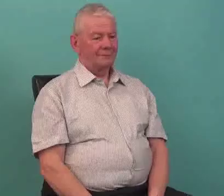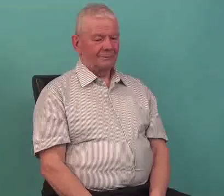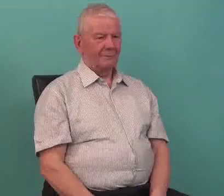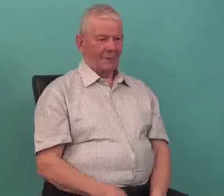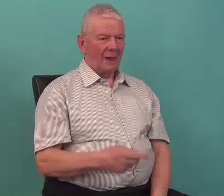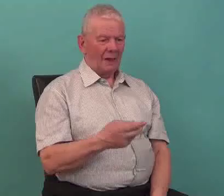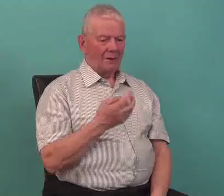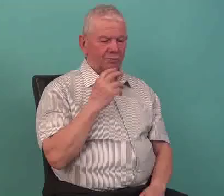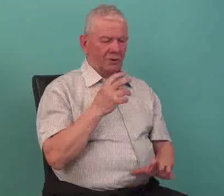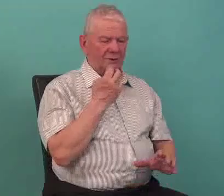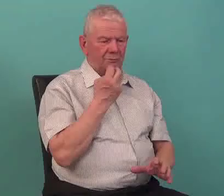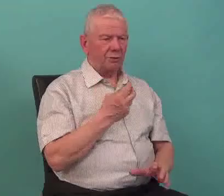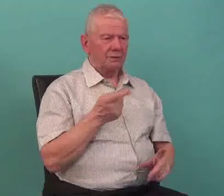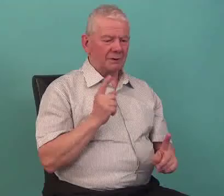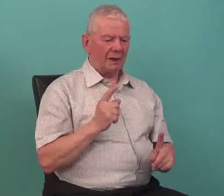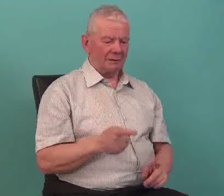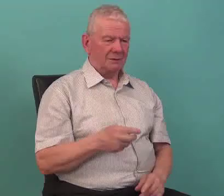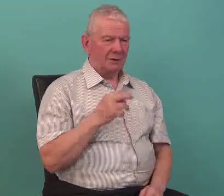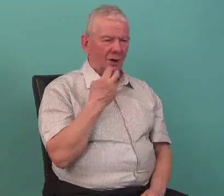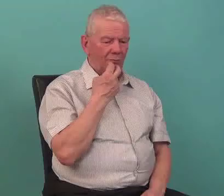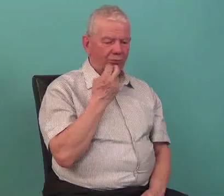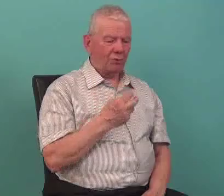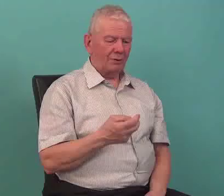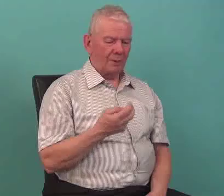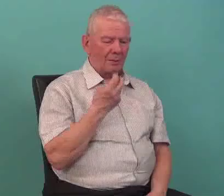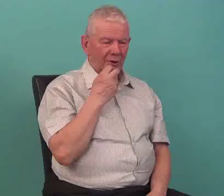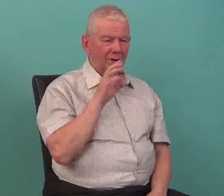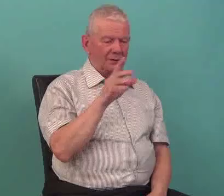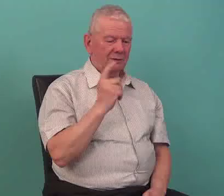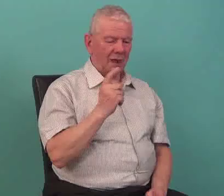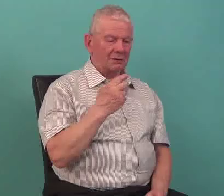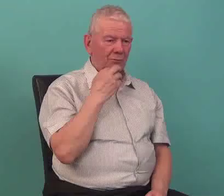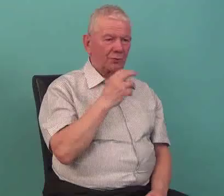Jest prąd, zakaz wstępu tutaj.